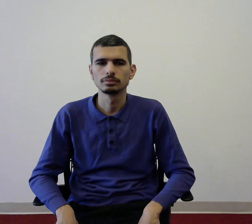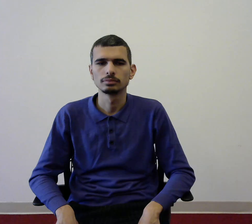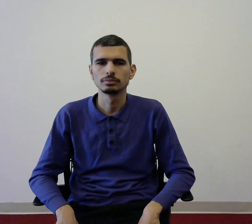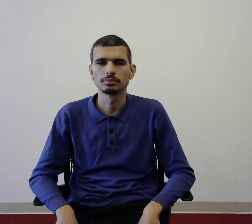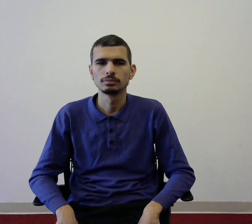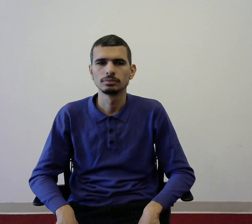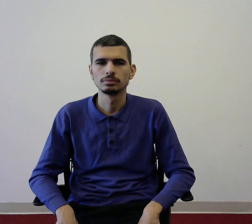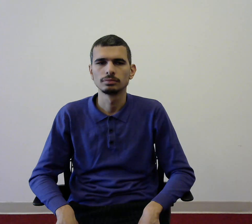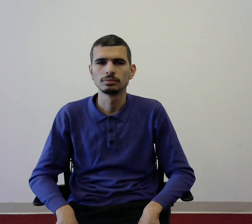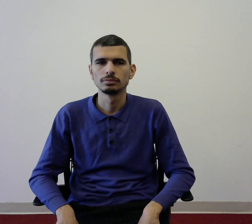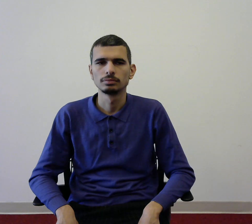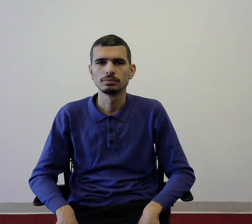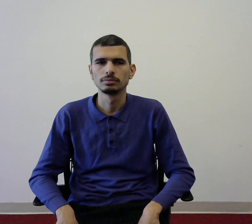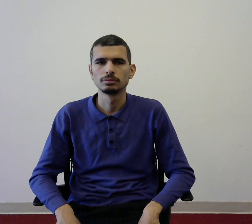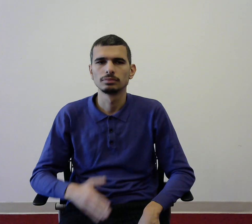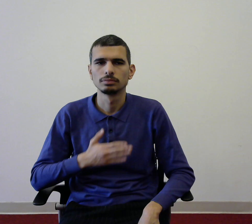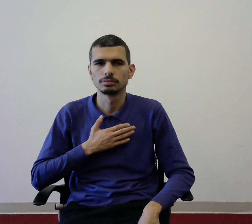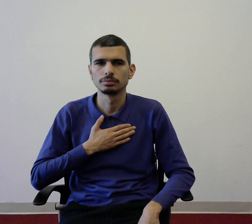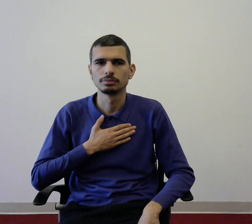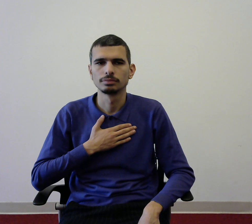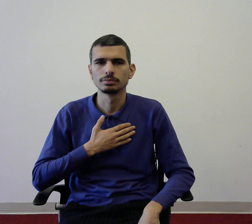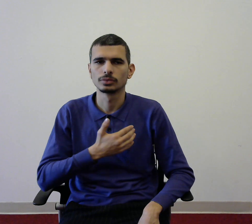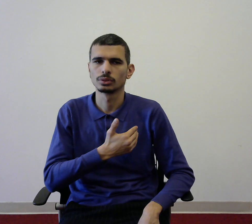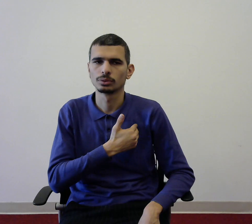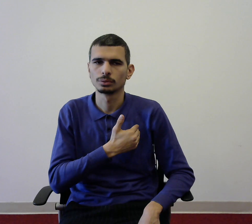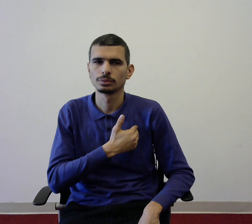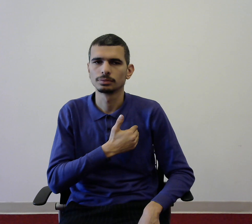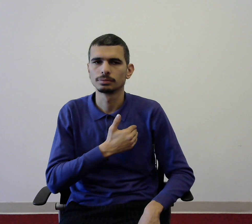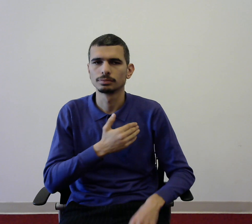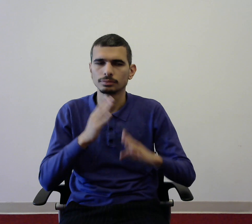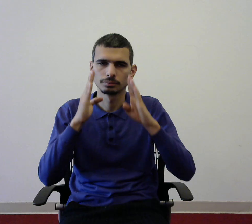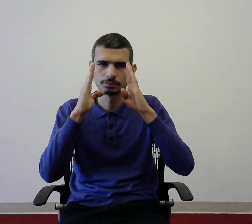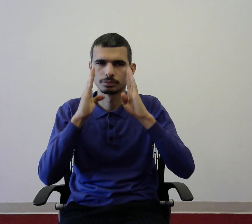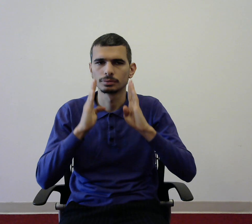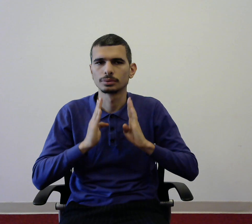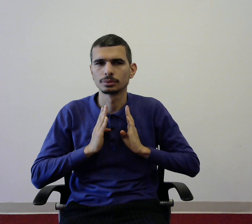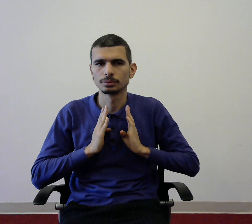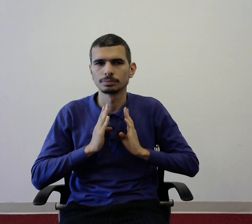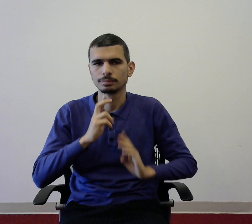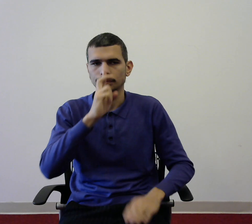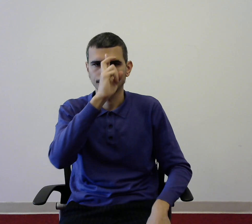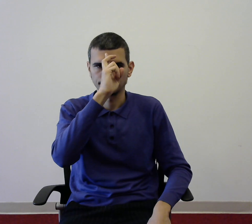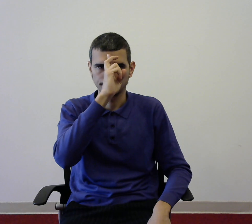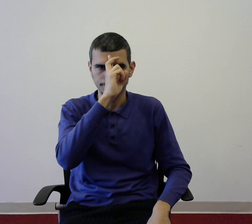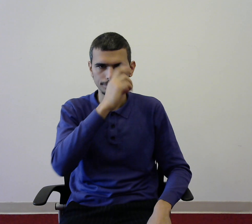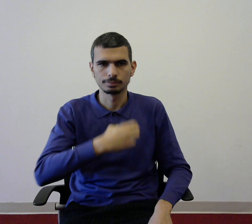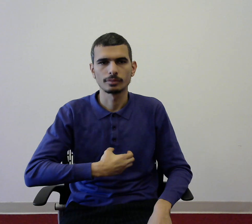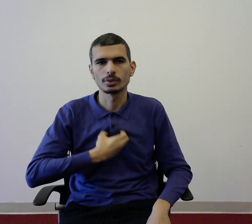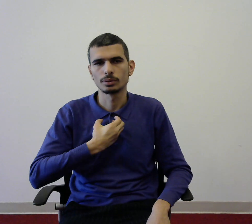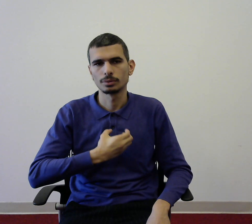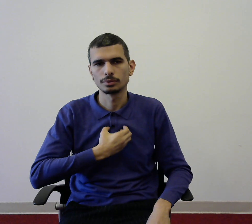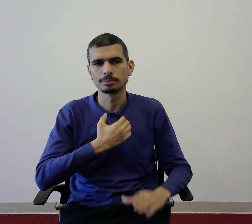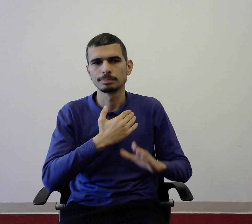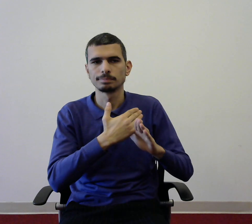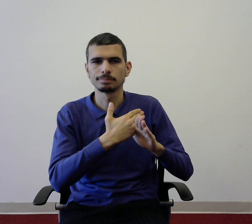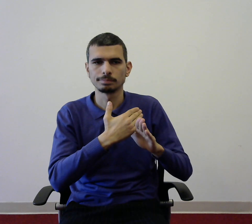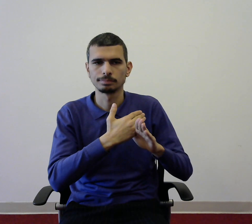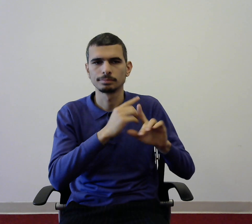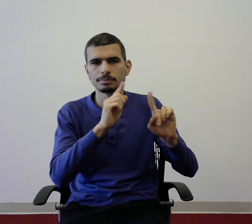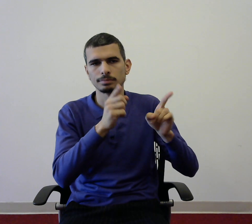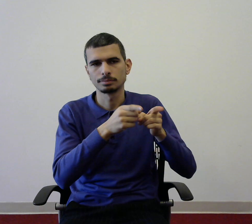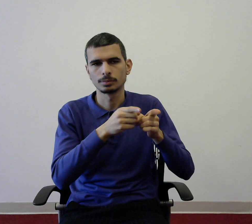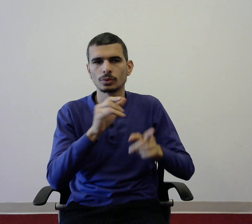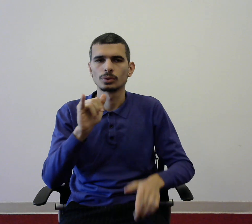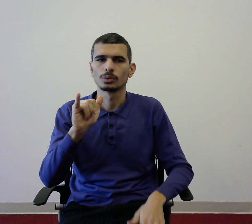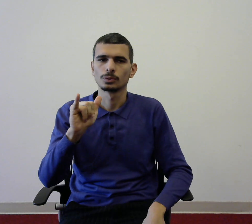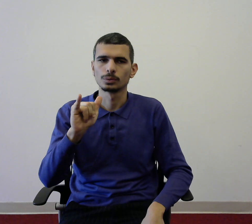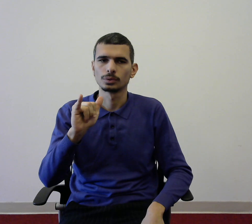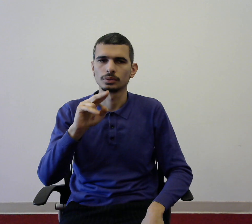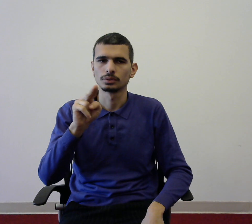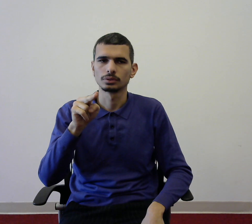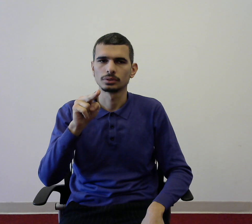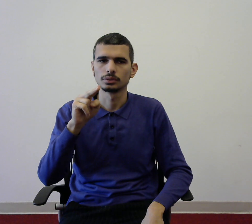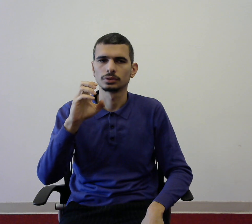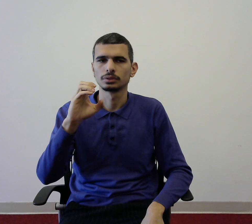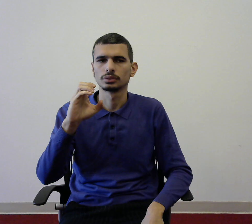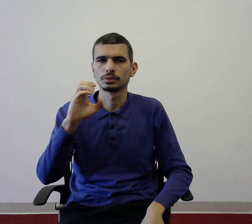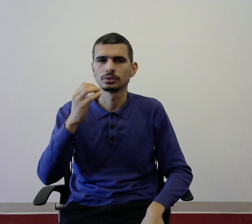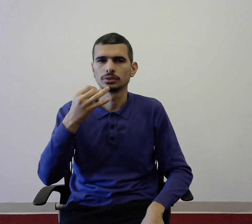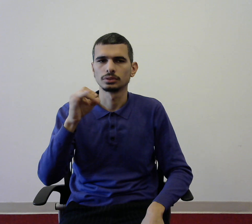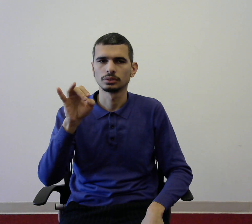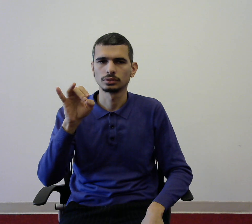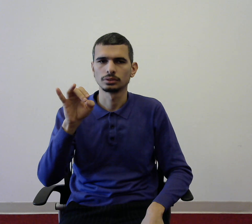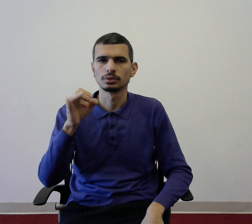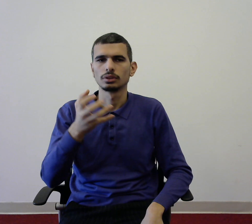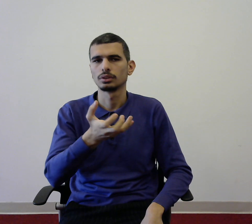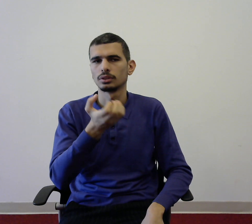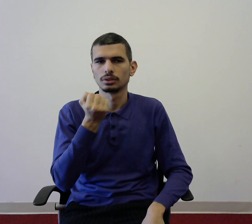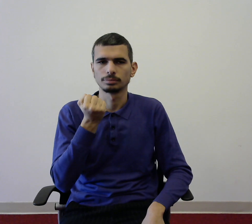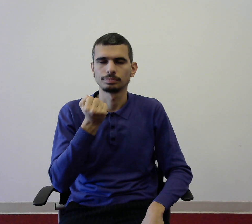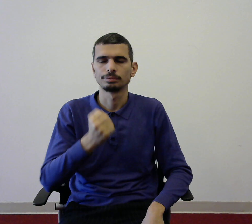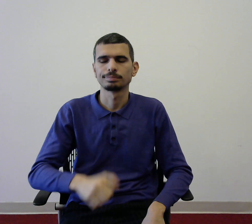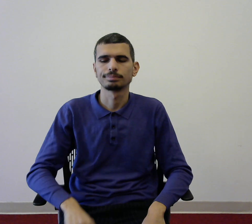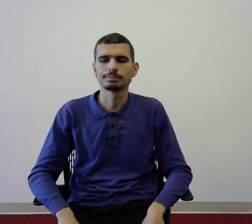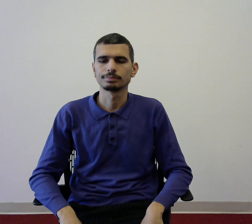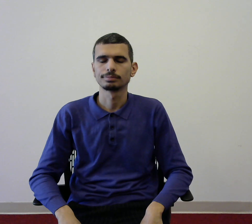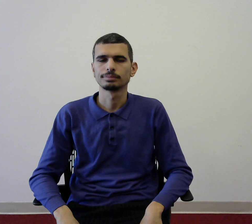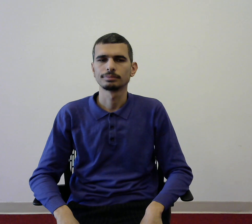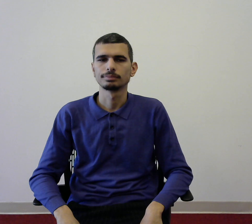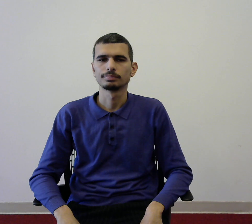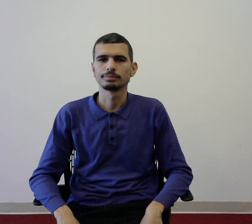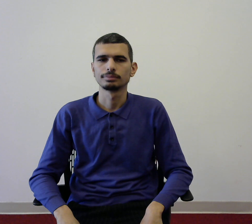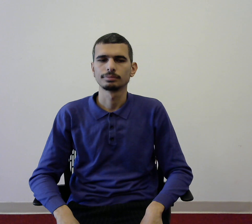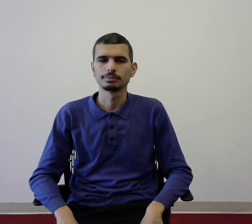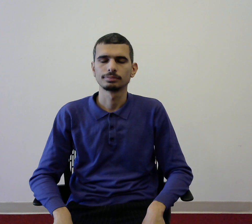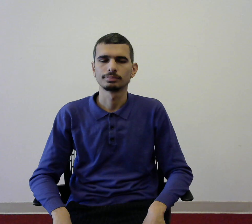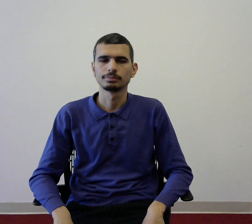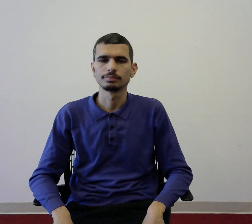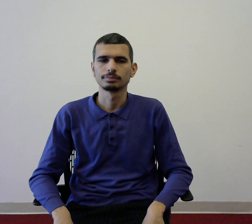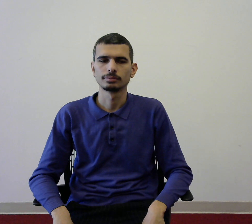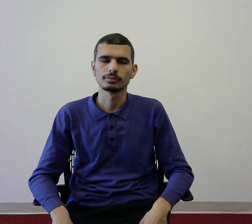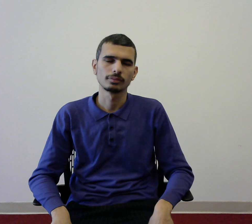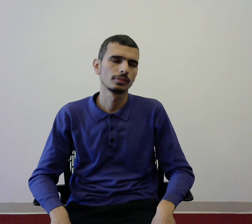Mən istəyirəm ki, ünvanlı dövlət sosial yardımı (ÜDSY) alım